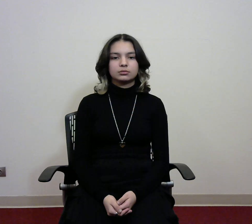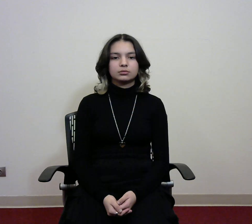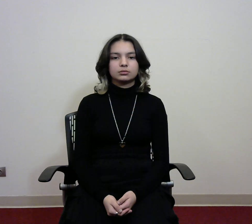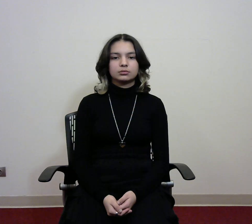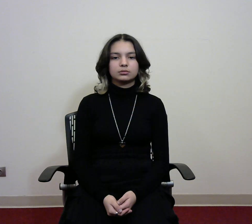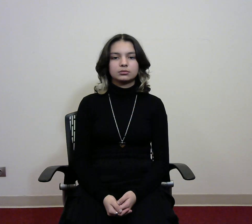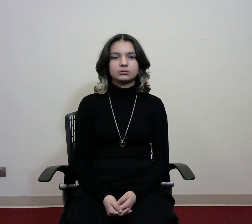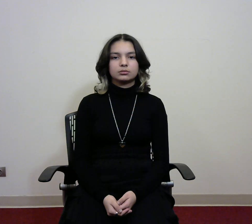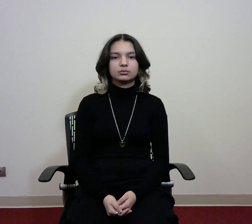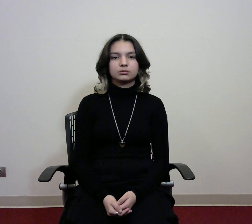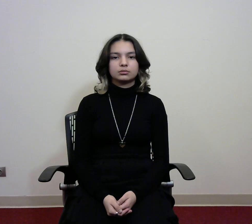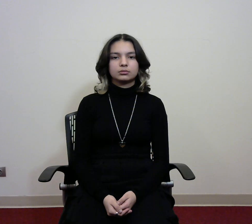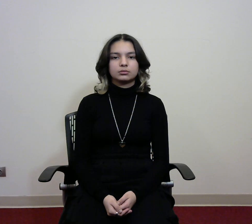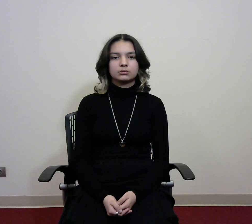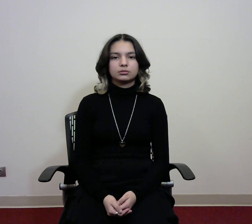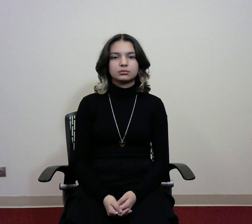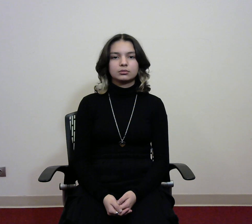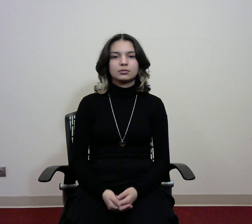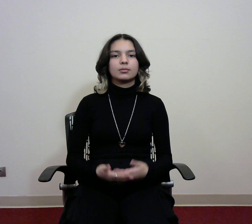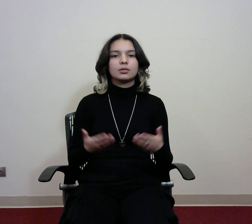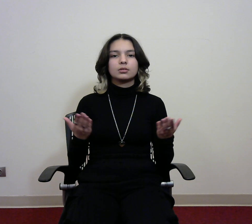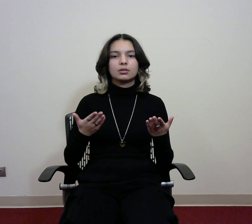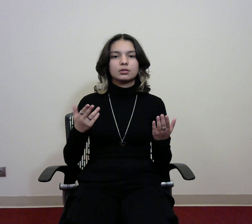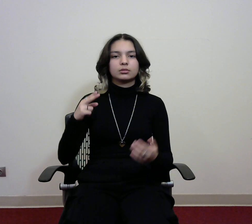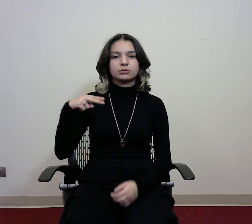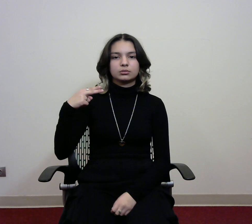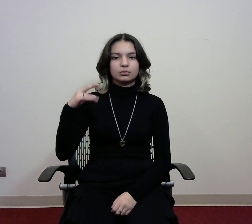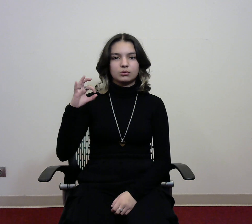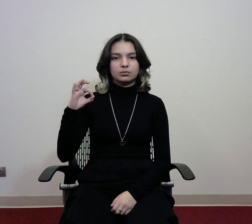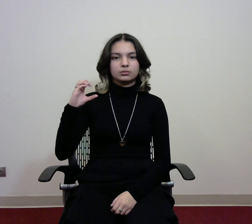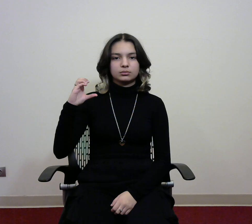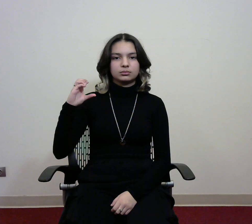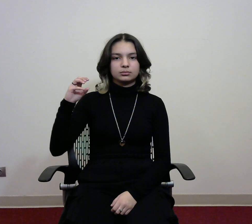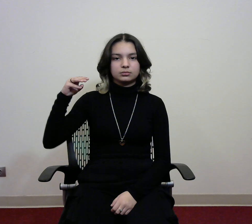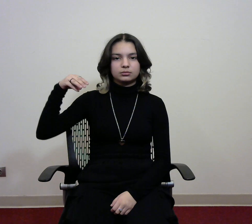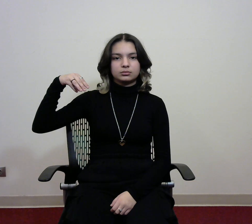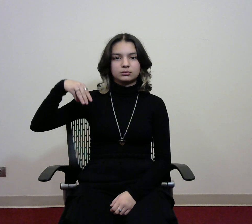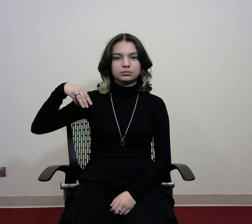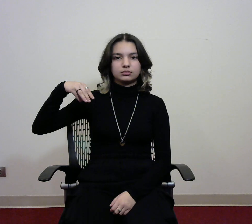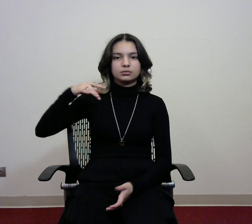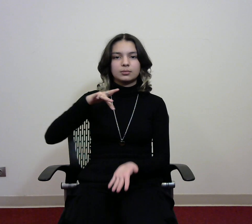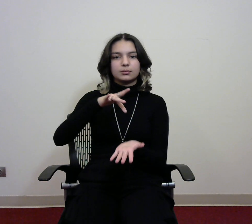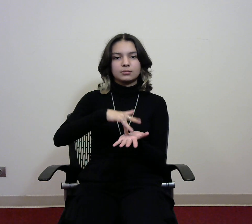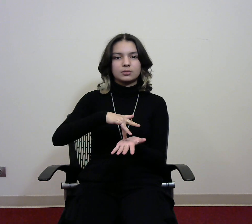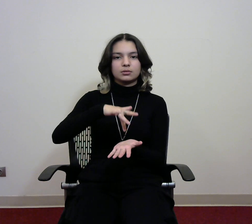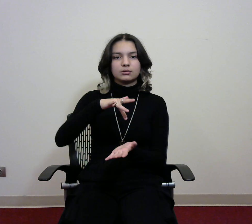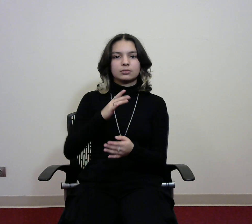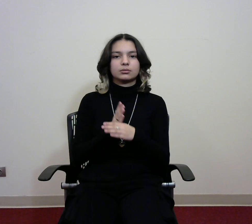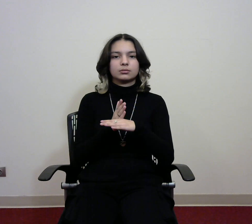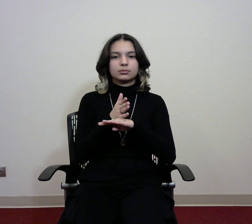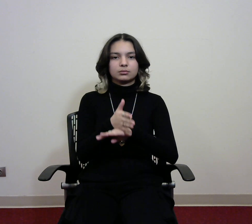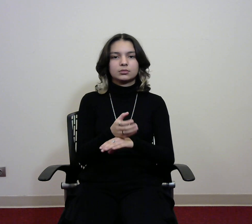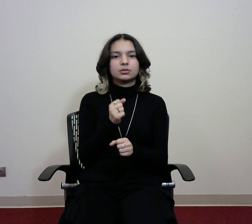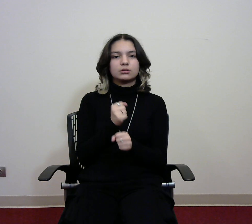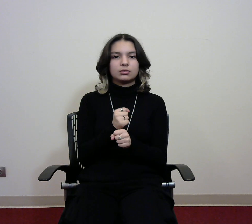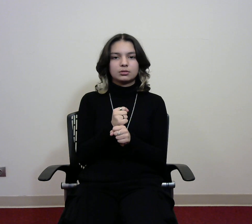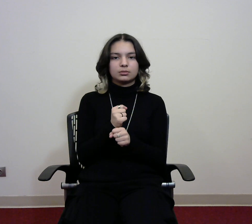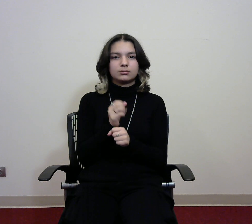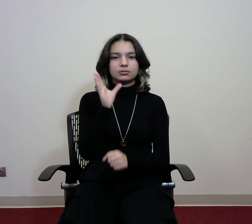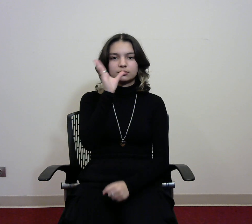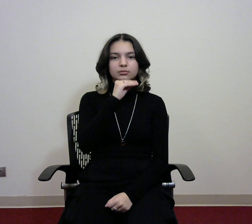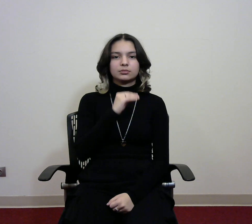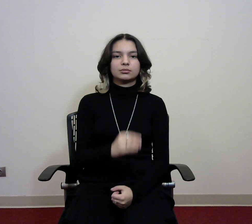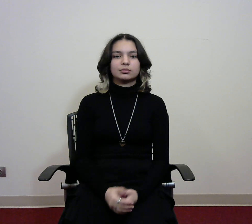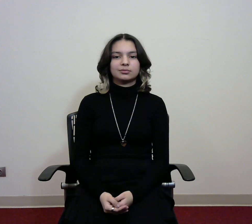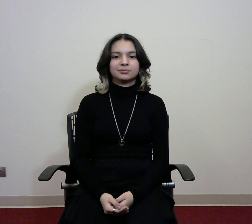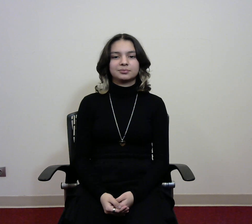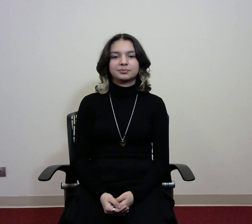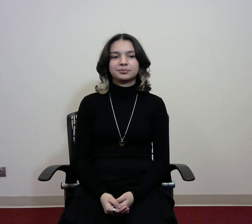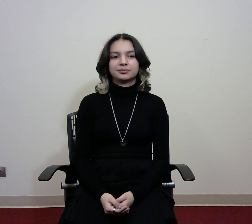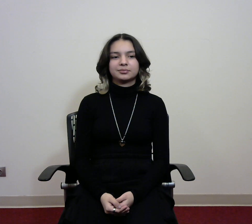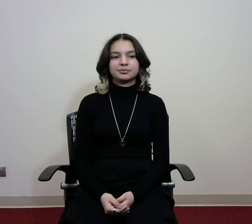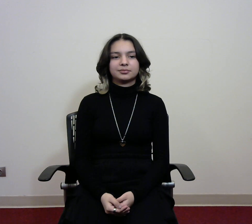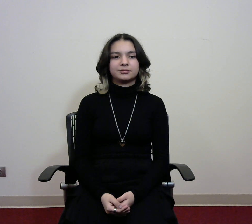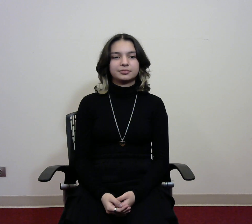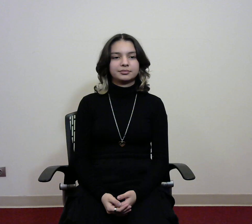Hansı DOST Mərkəzlərinə müraciət edə bilərəm?